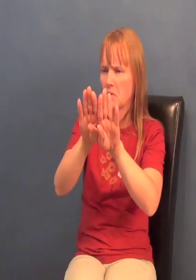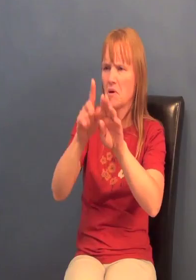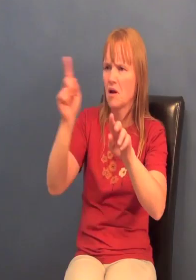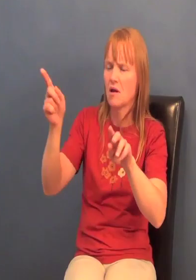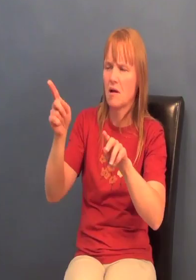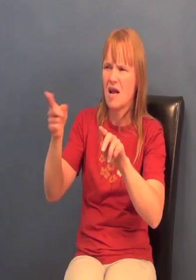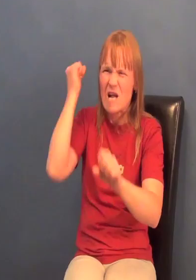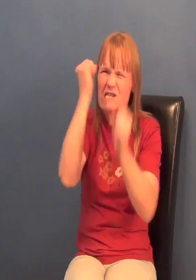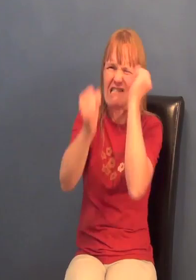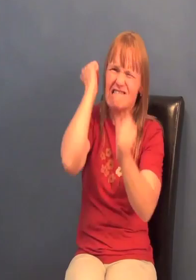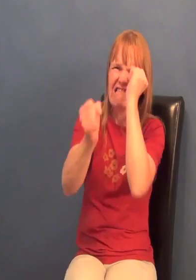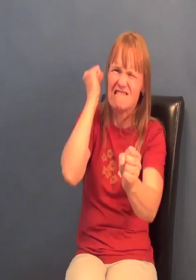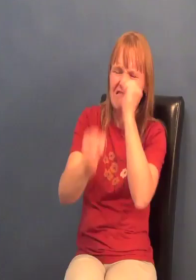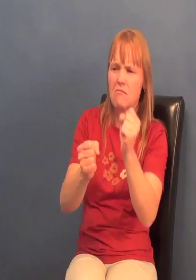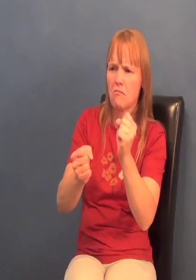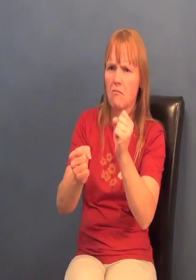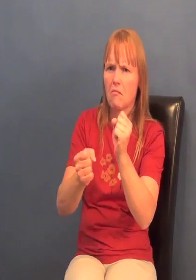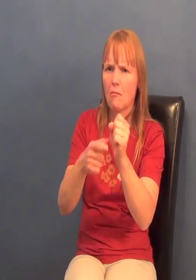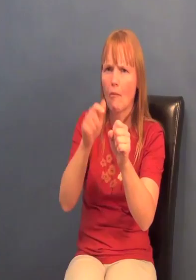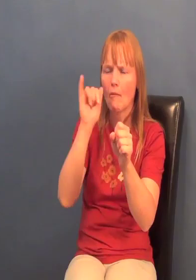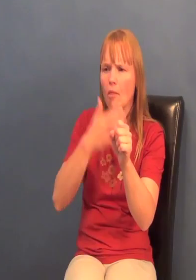Walą w drzwi, tam jest ktoś, który nic nie słyszy.